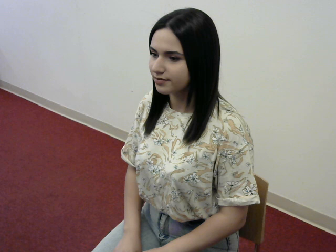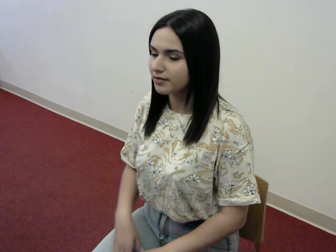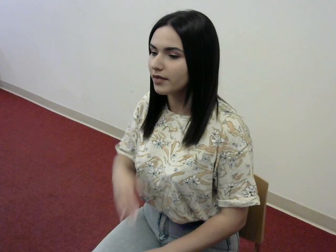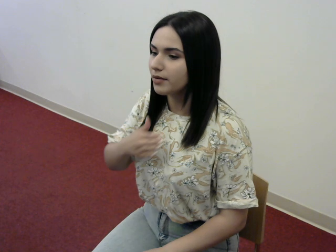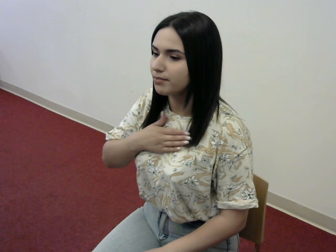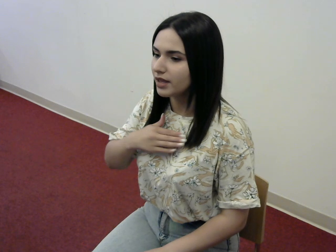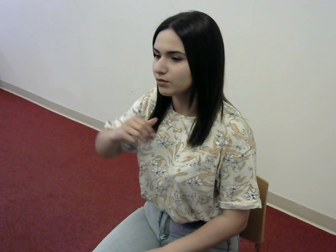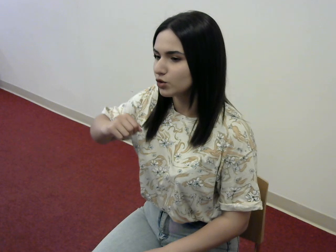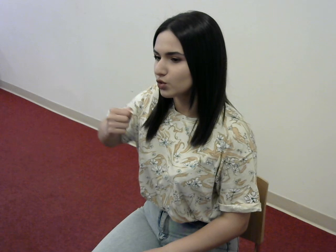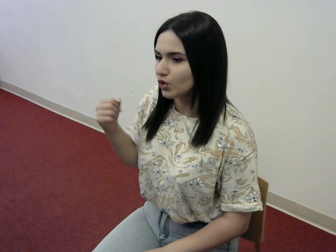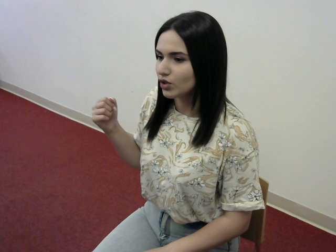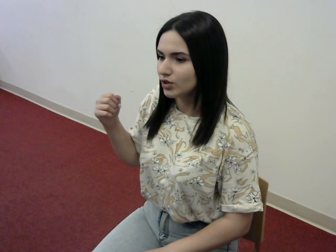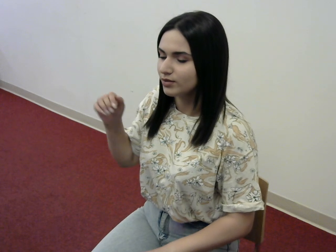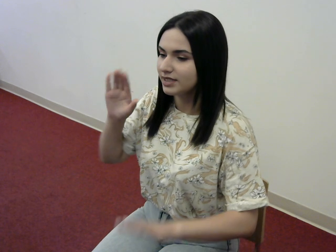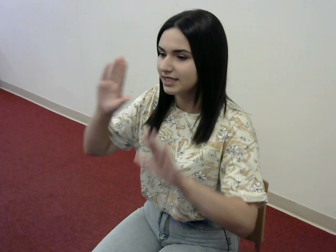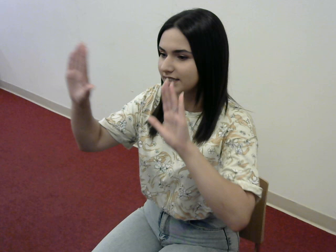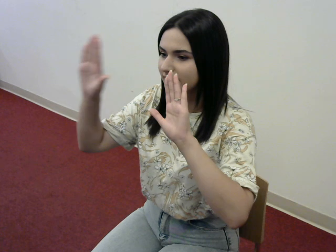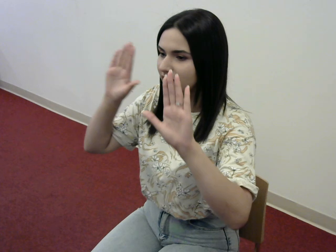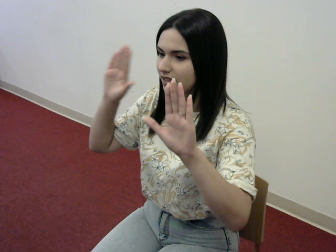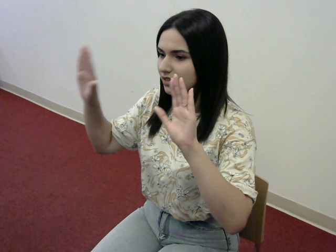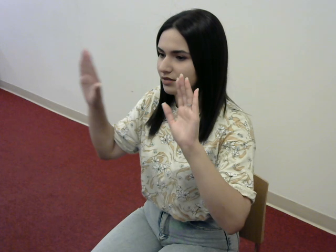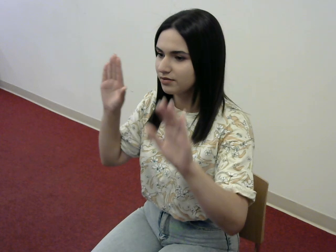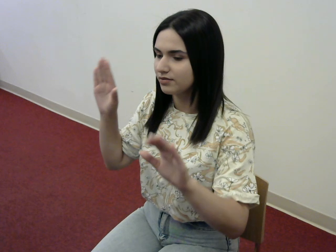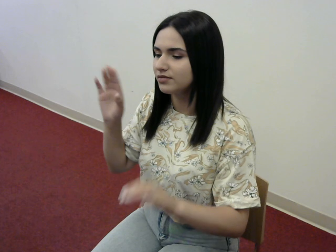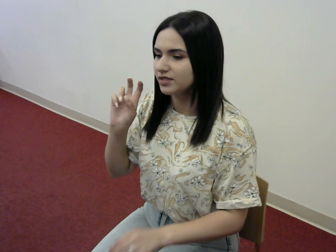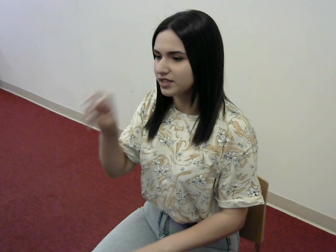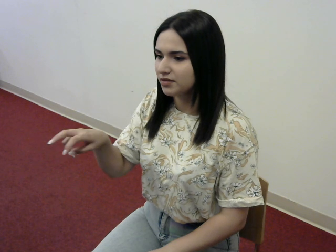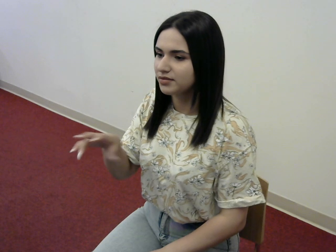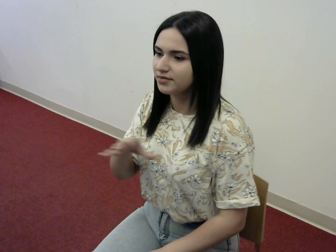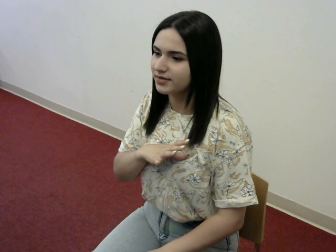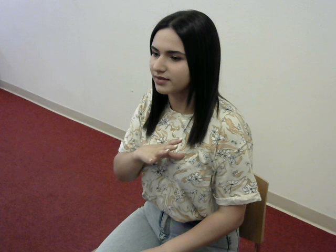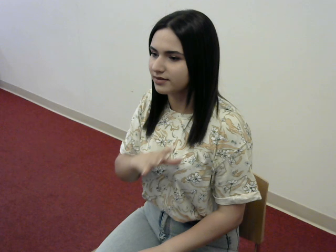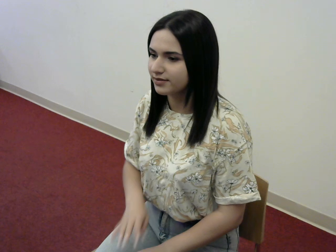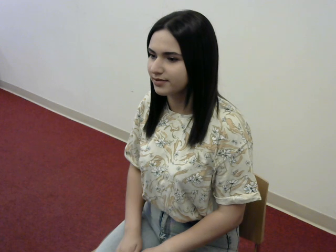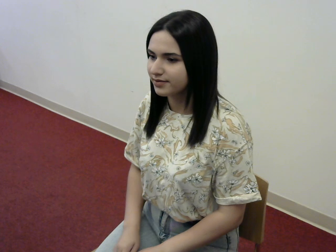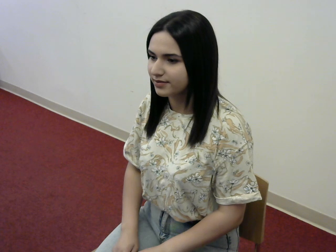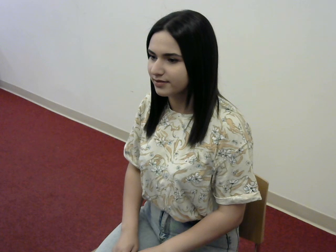Mənim dostumla sərgiyə getmişdim